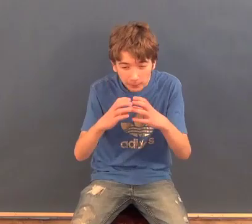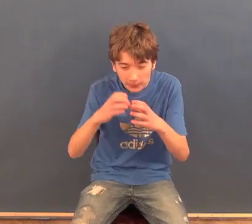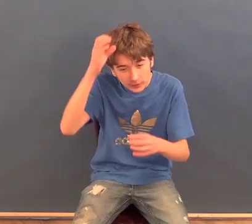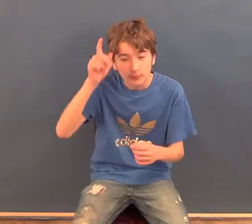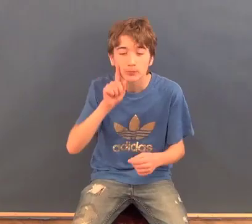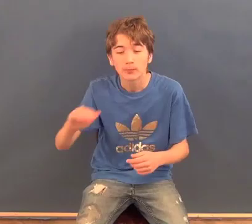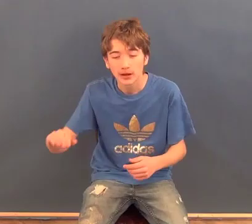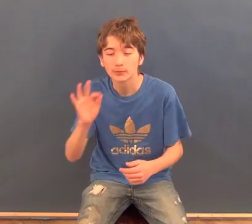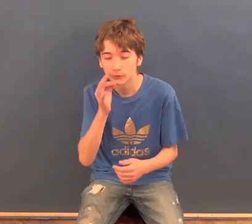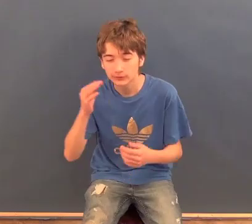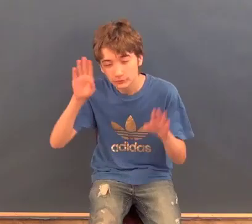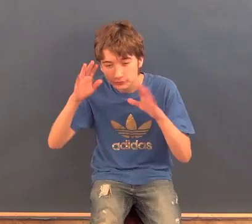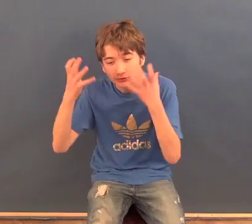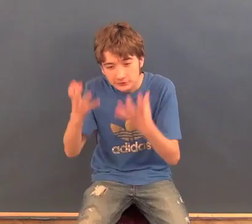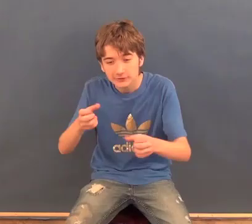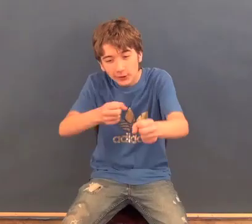Mały miś chce do niego strzelić z łuku.